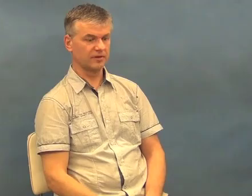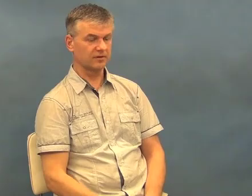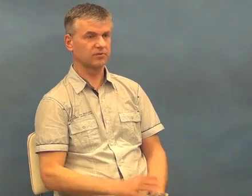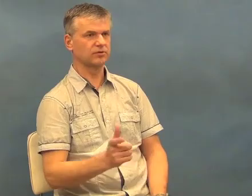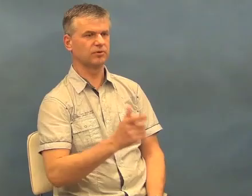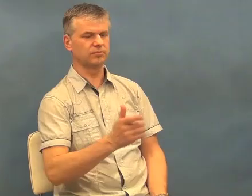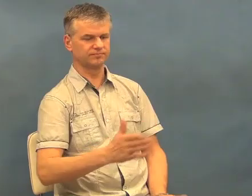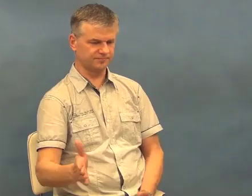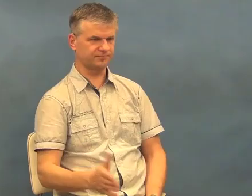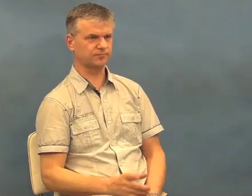Trzeba się odsunąć.